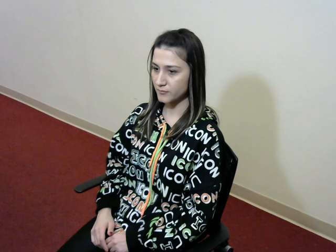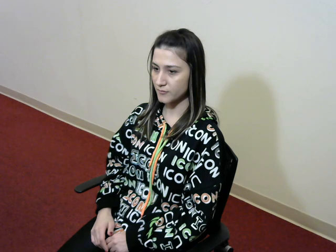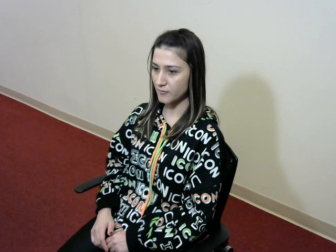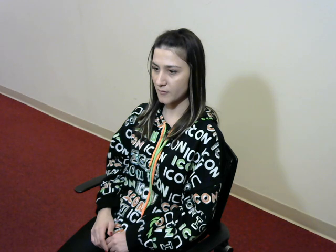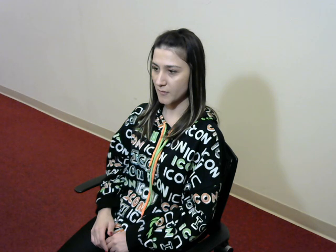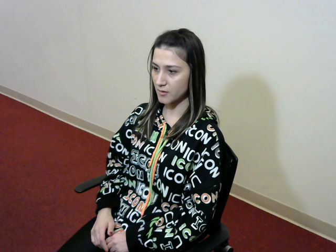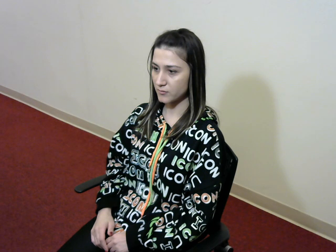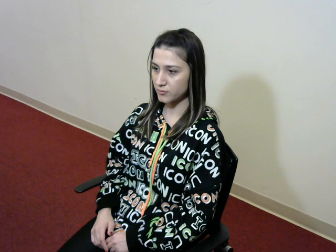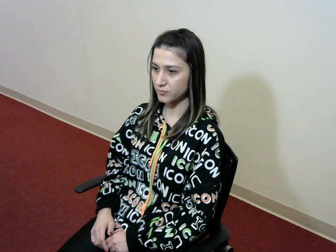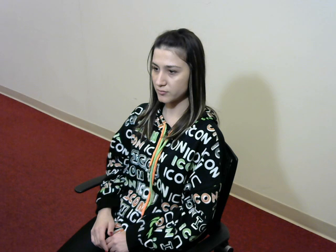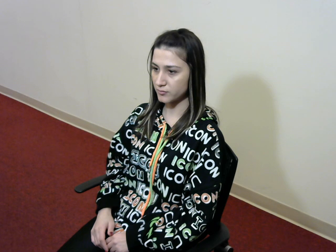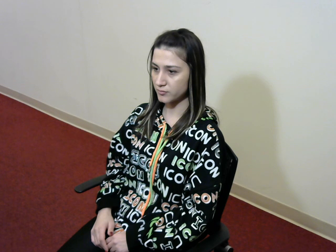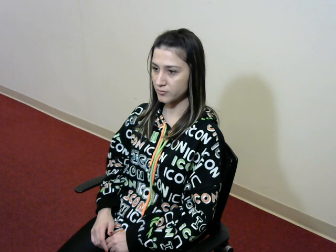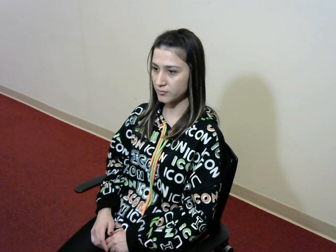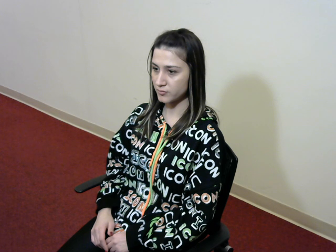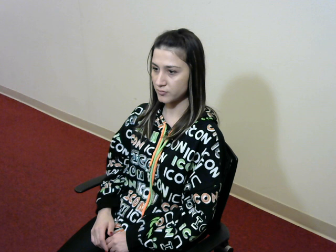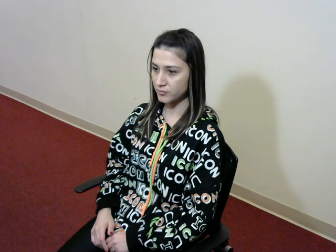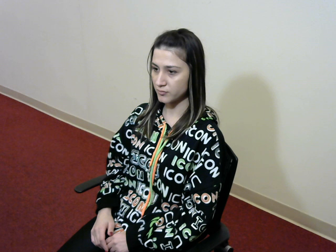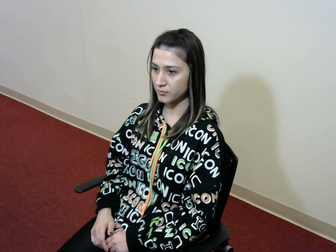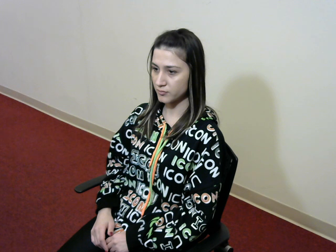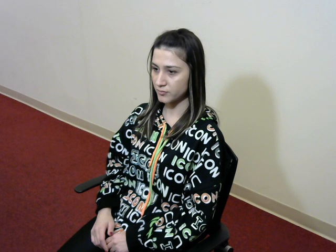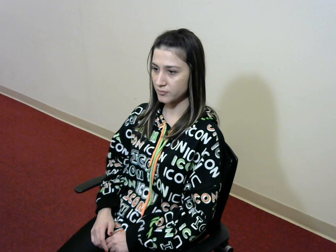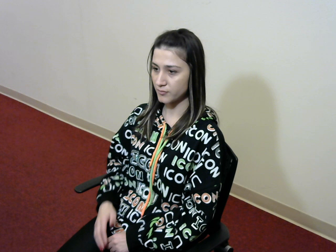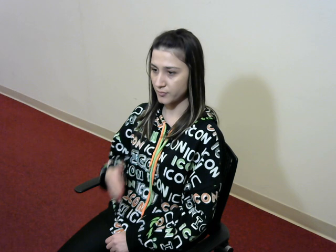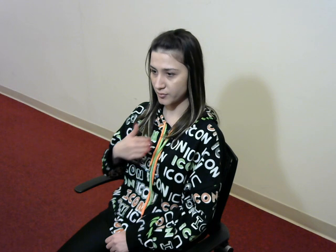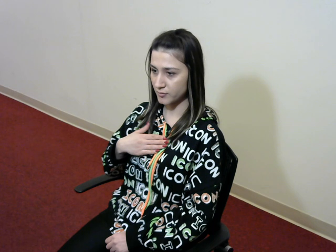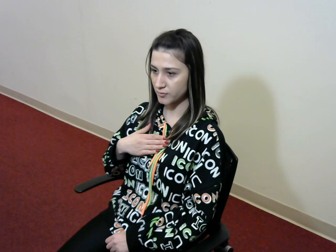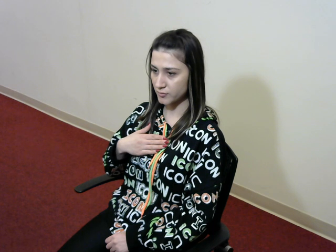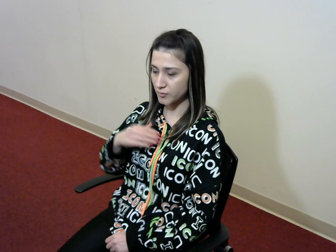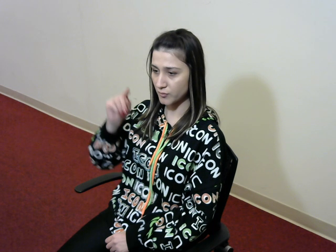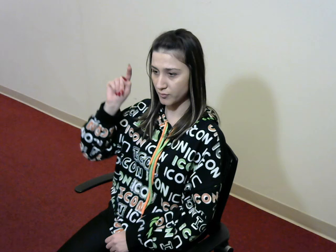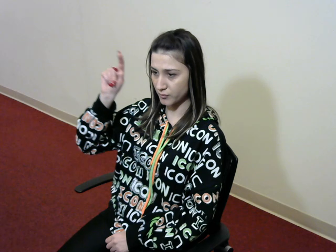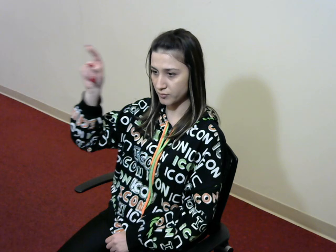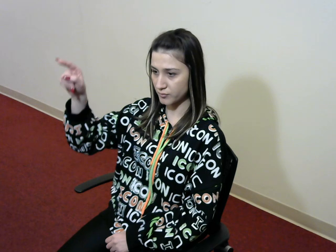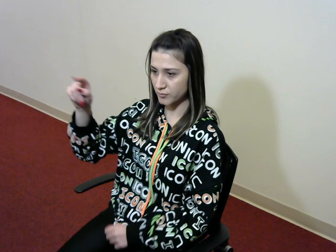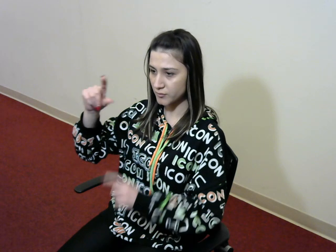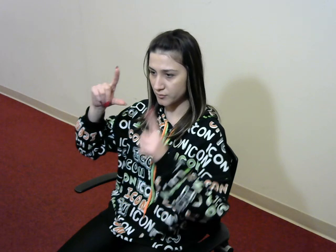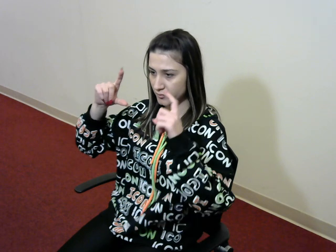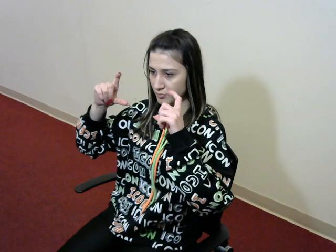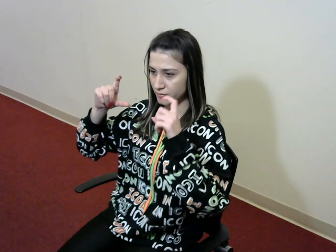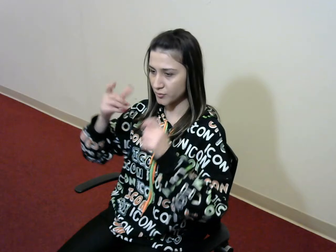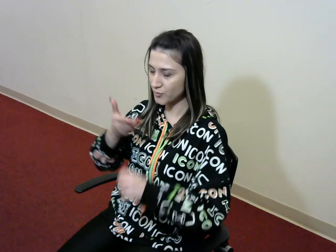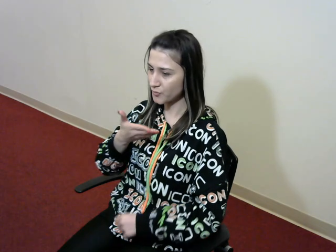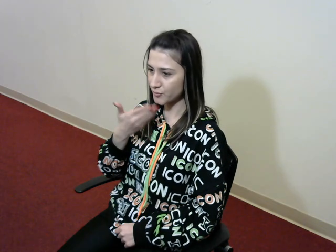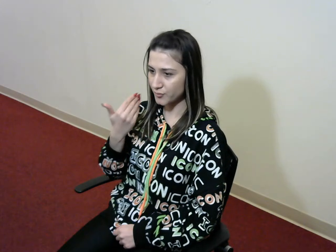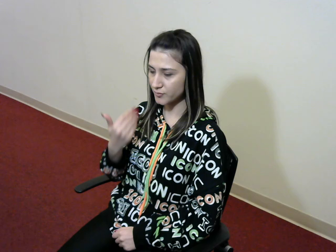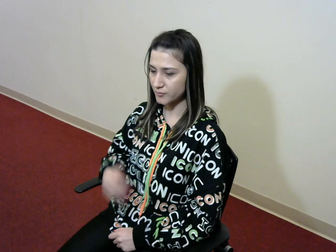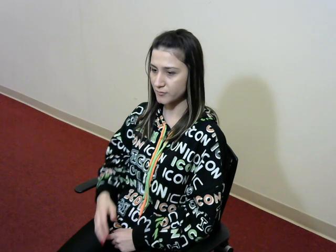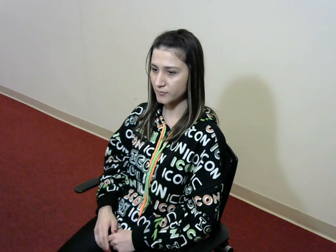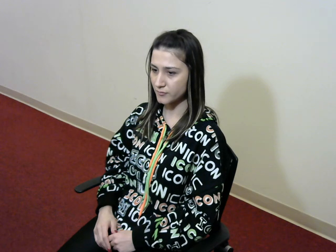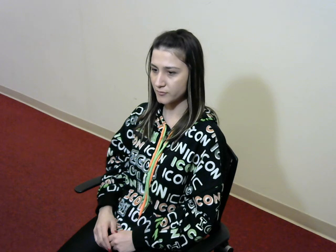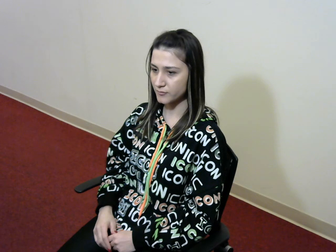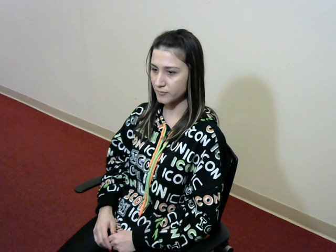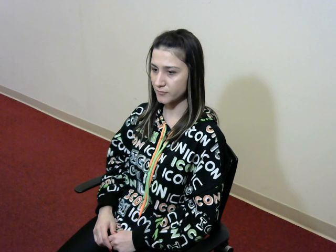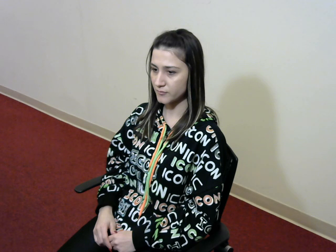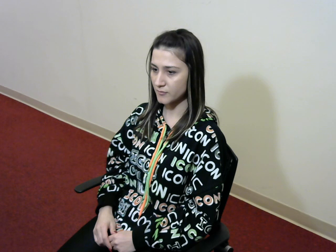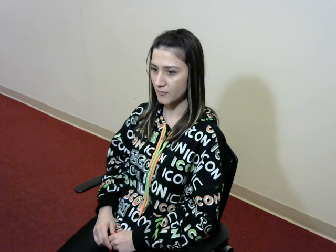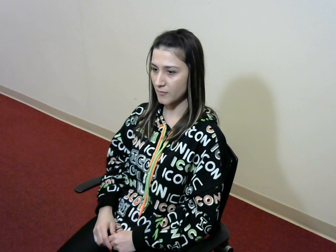Məndə onun şəkli yoxdur